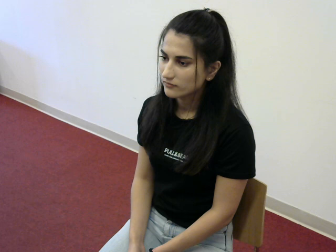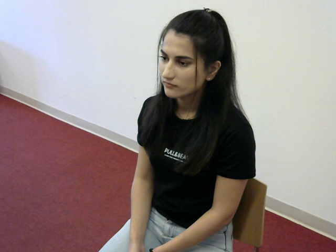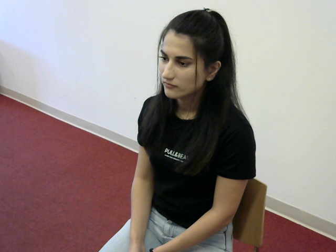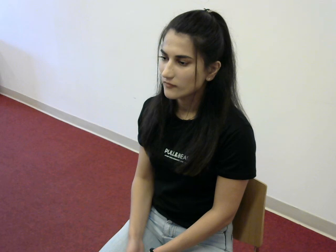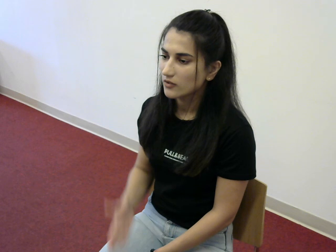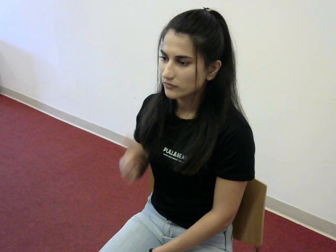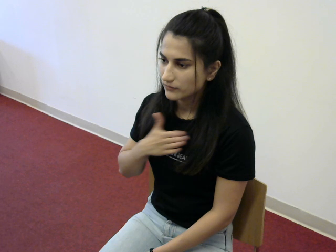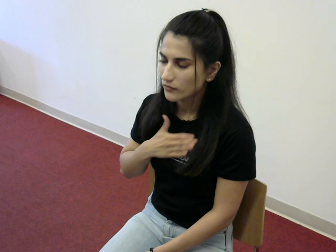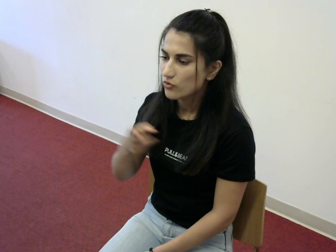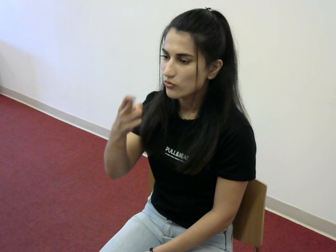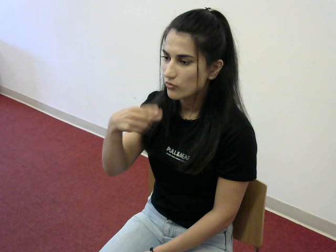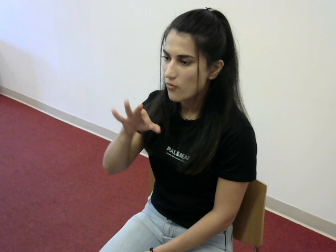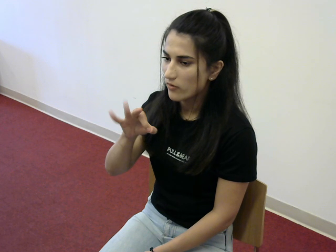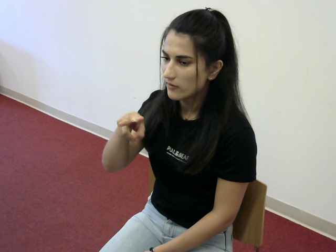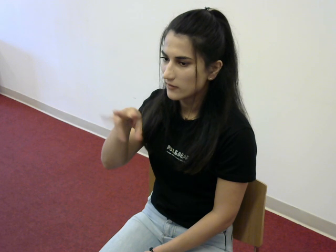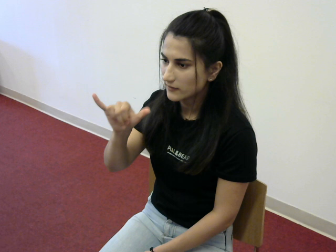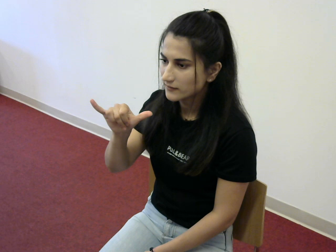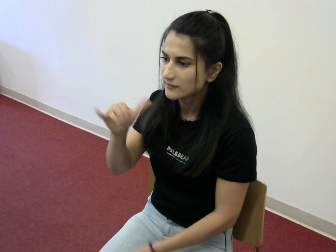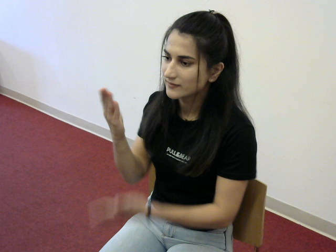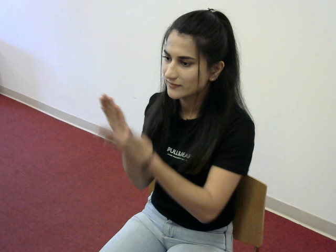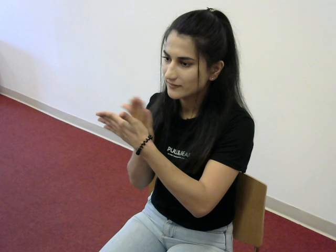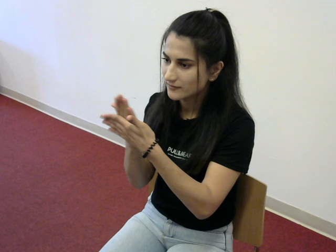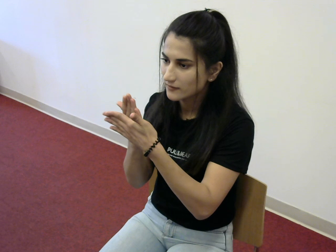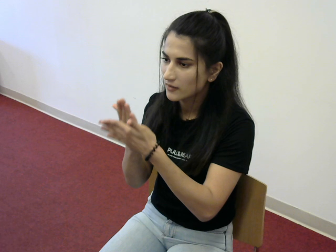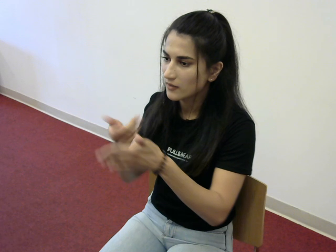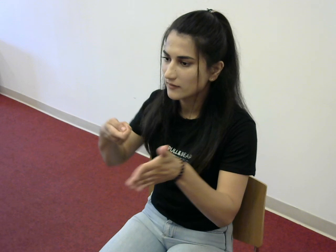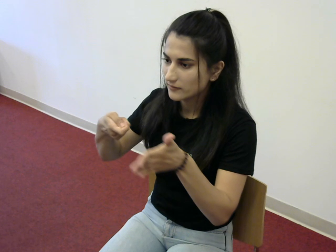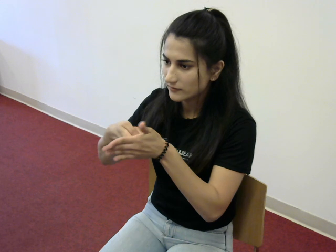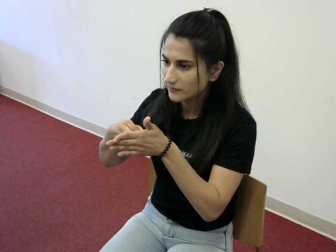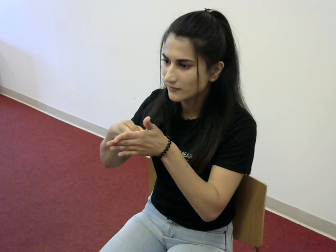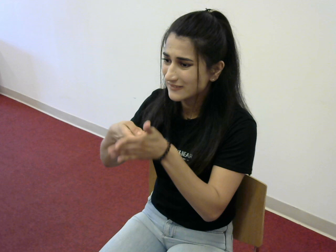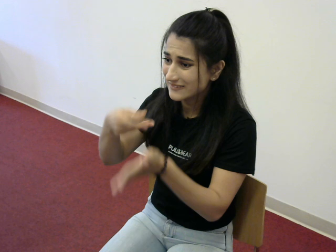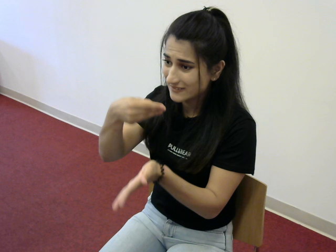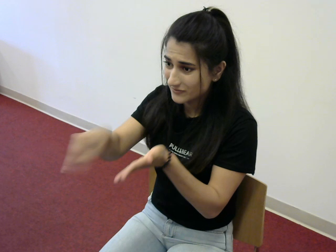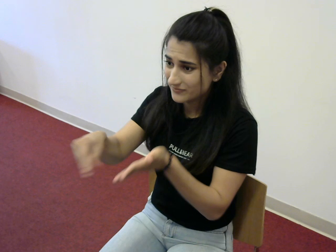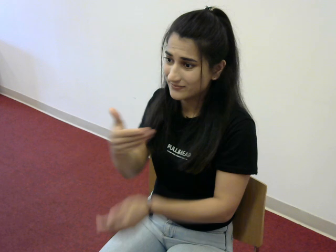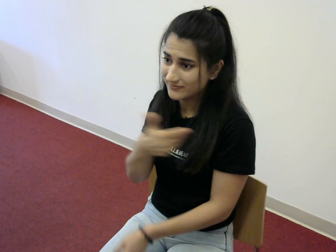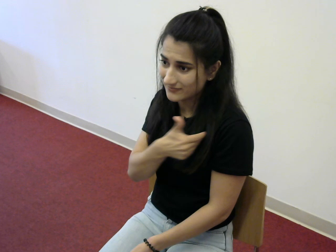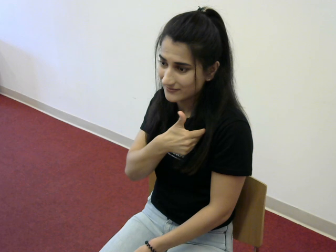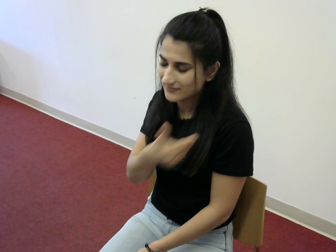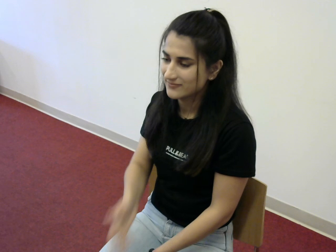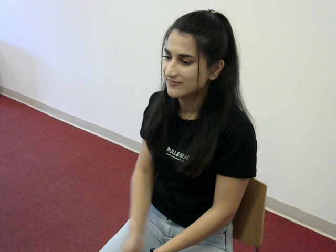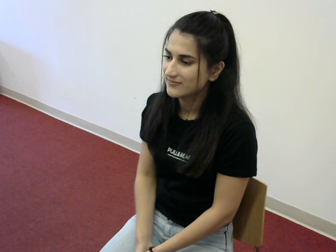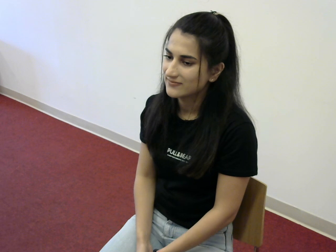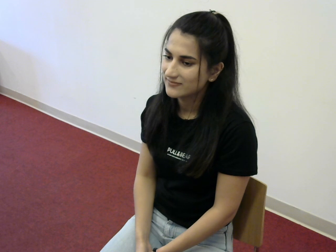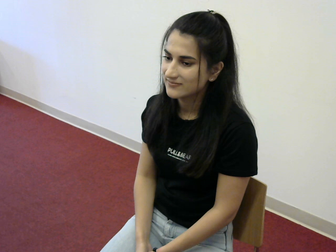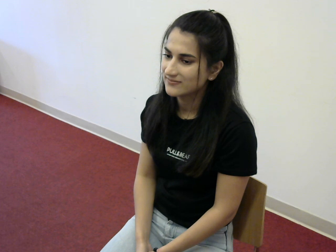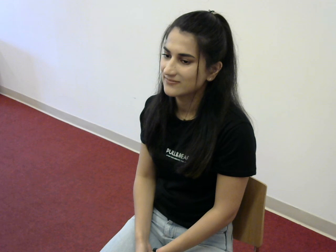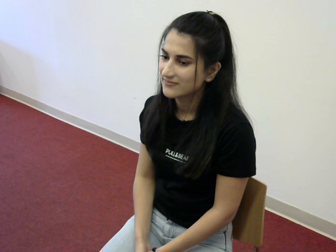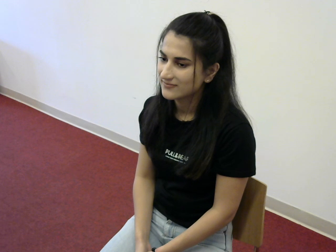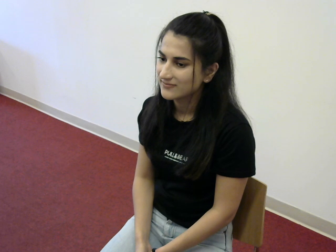Mən "Dolu" filminə bilet almaq istəyirəm